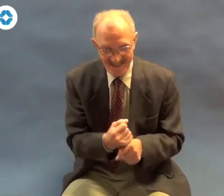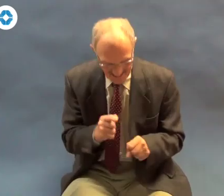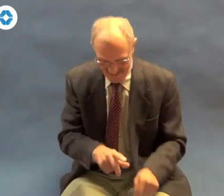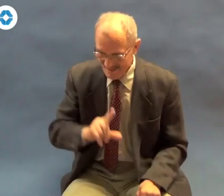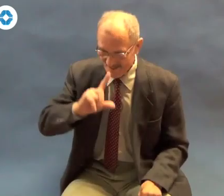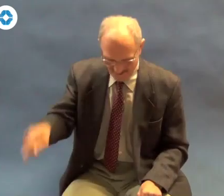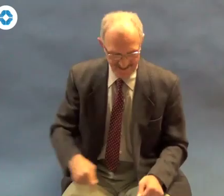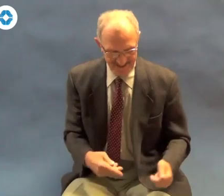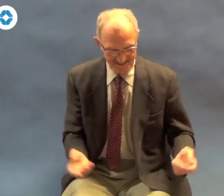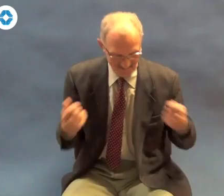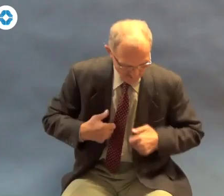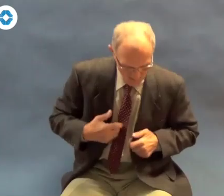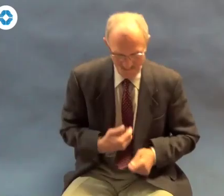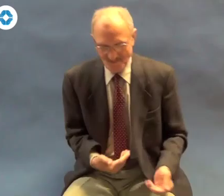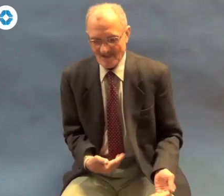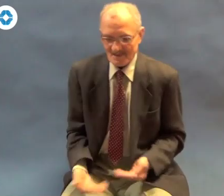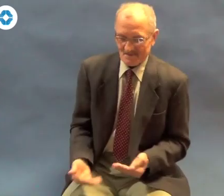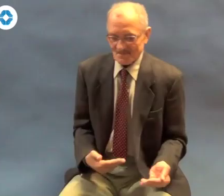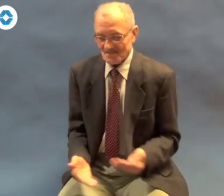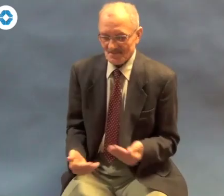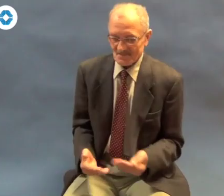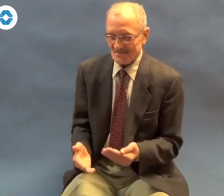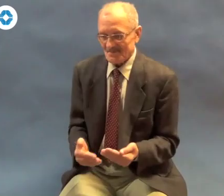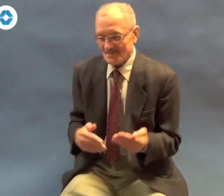Więc mały odchodzi, a drugi zakłada plecak i idzie.